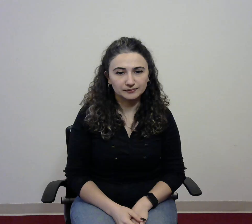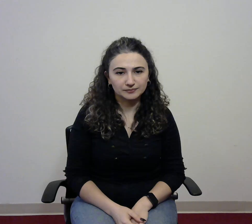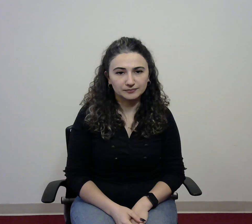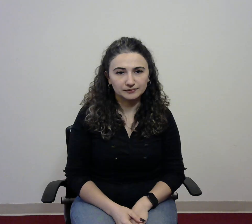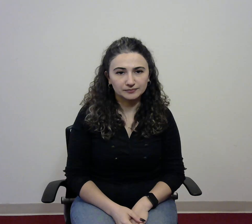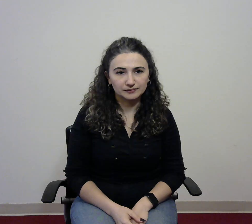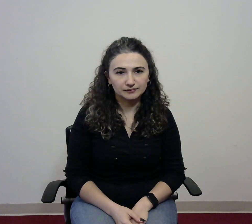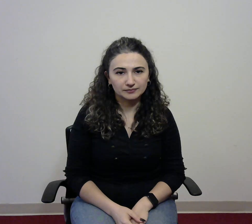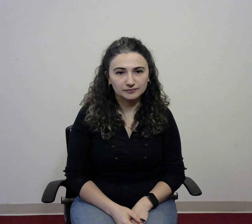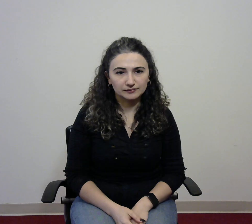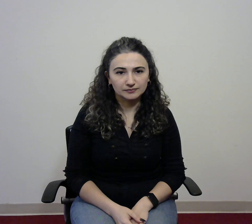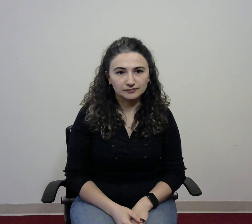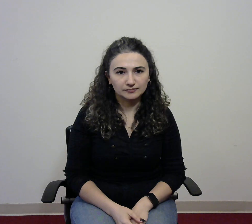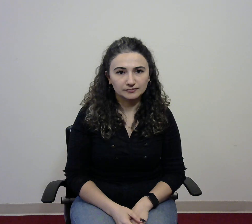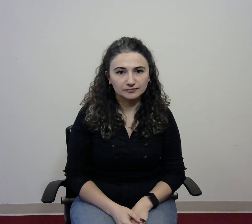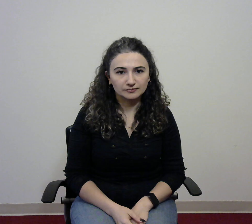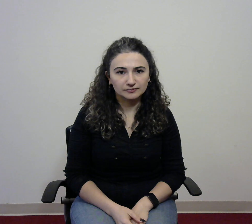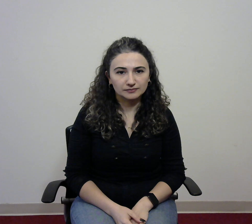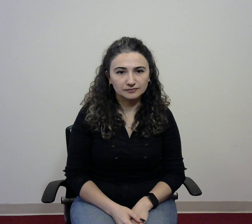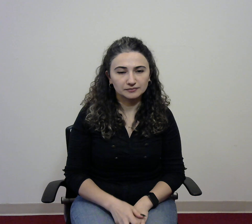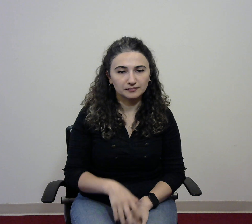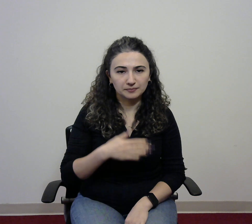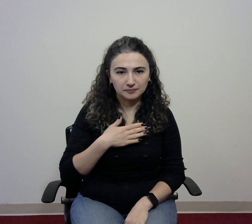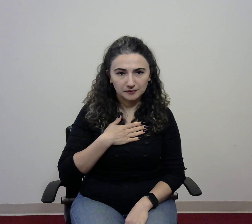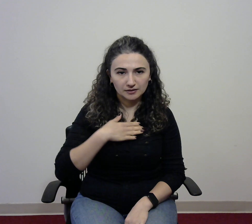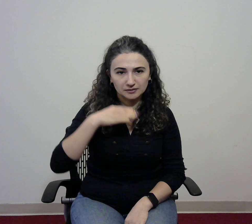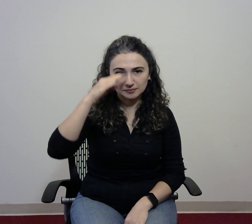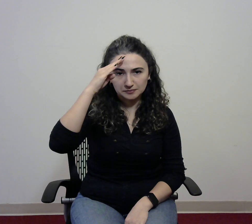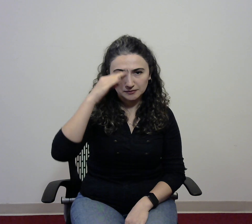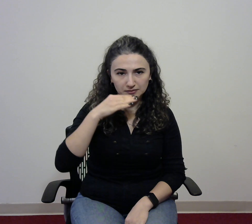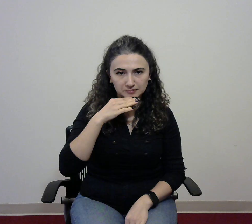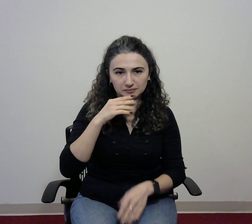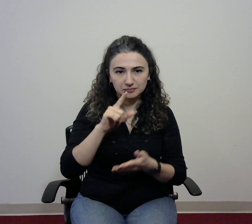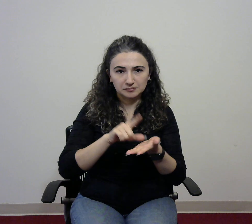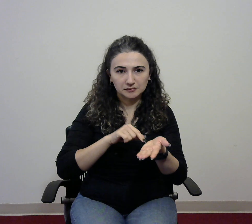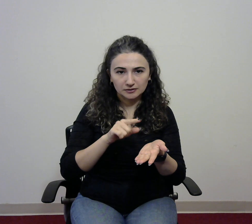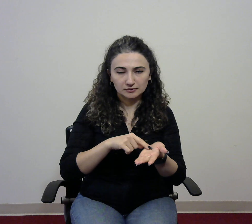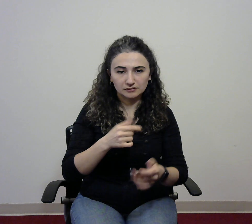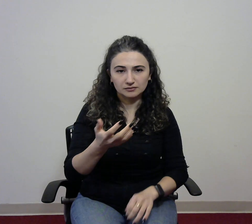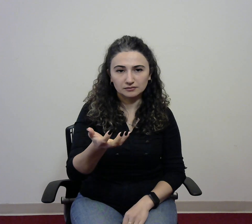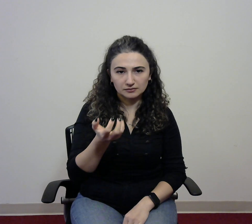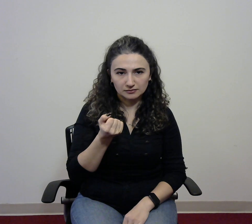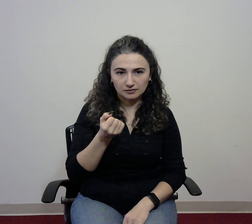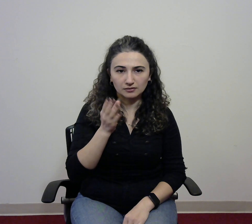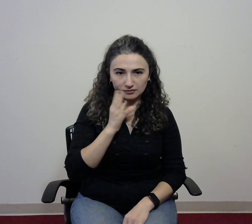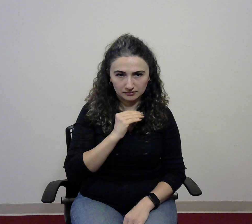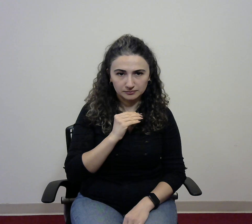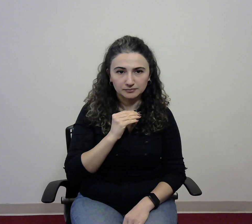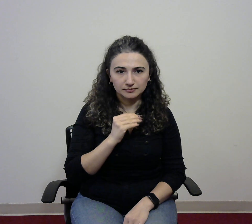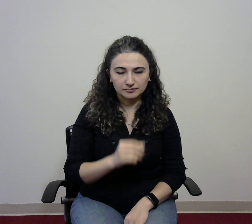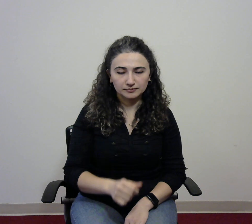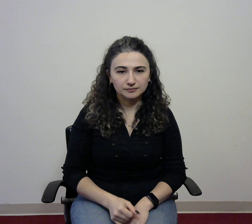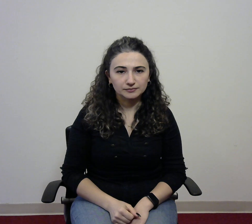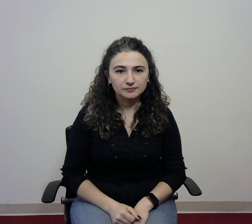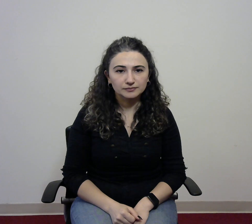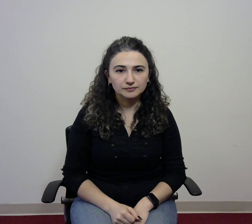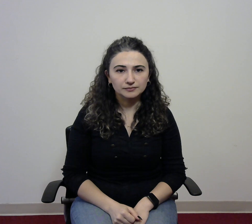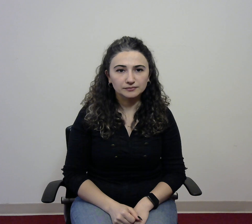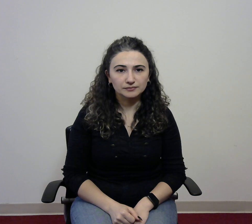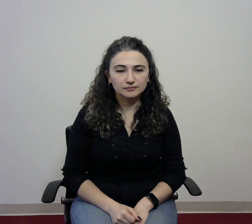Mən atamın pensiyasını ala bilərəm?